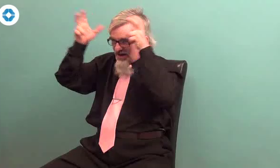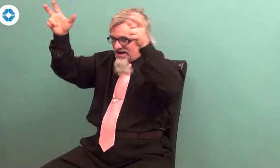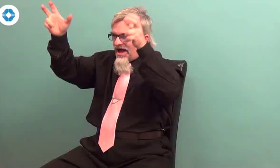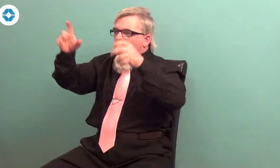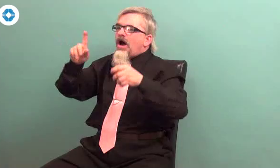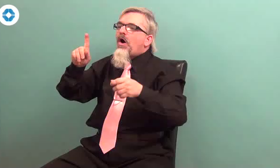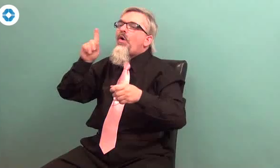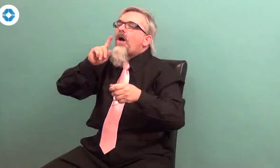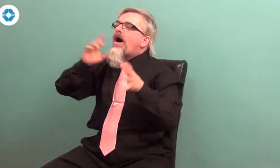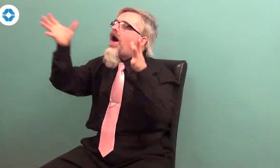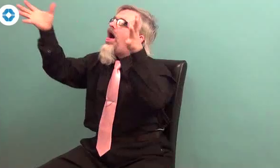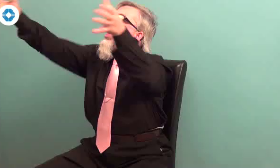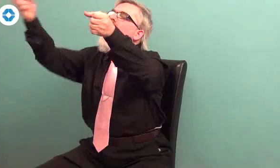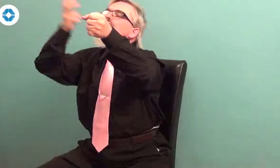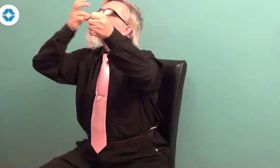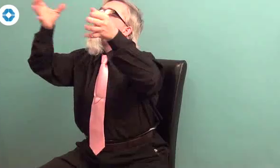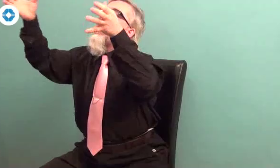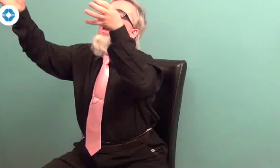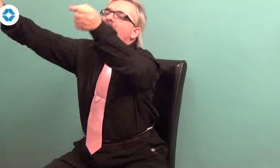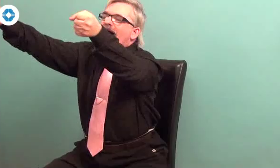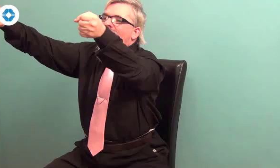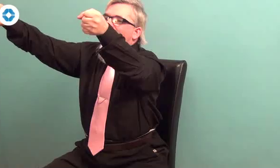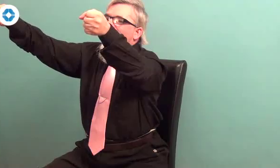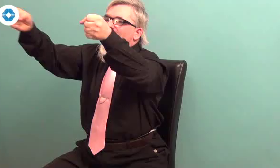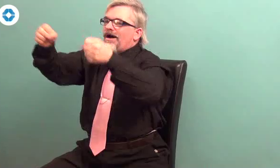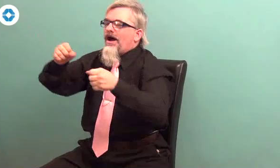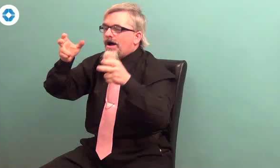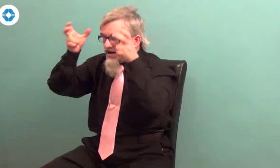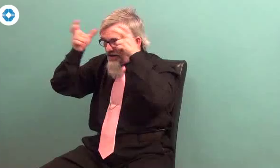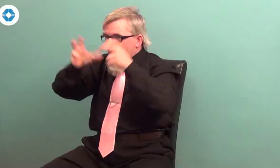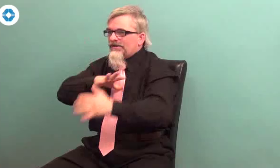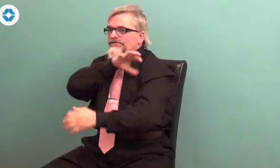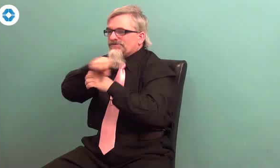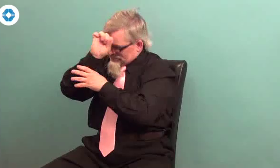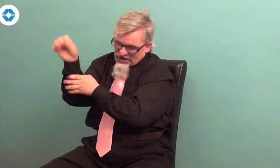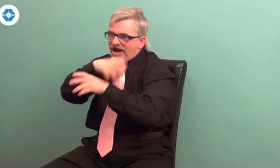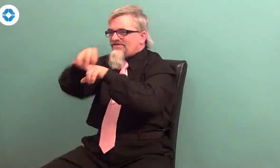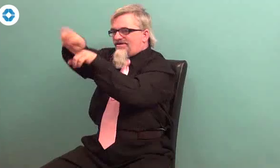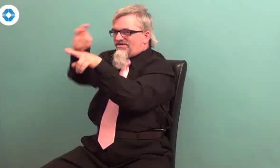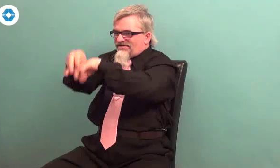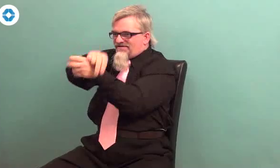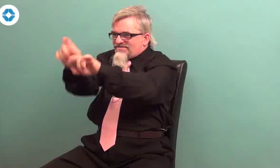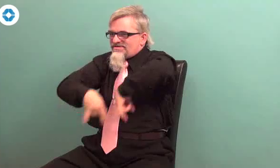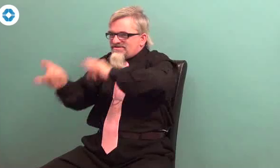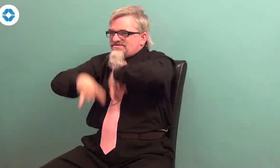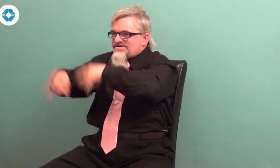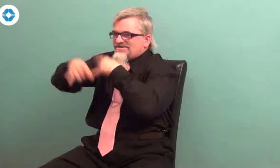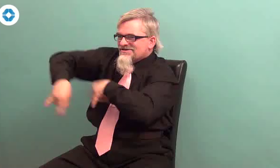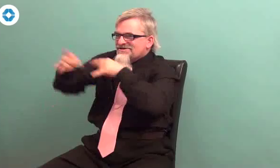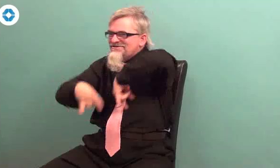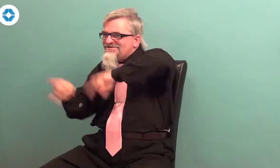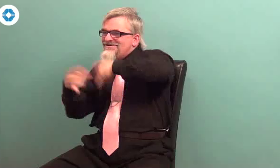Chłopiec szukając chwyta się ich, a jeleń się przestraszył, zaczyna ruszać łbem i biegnie bardzo szybko.